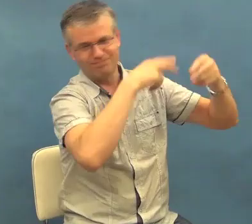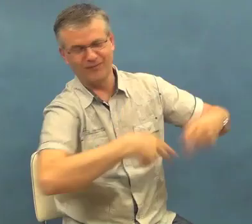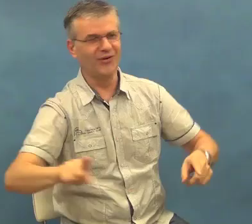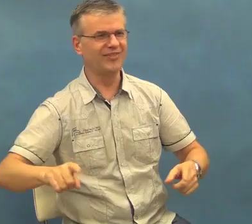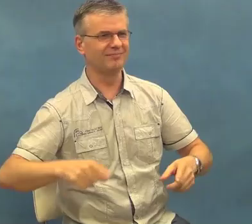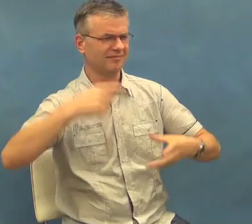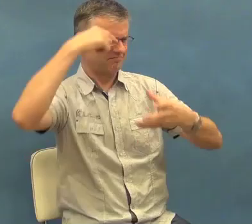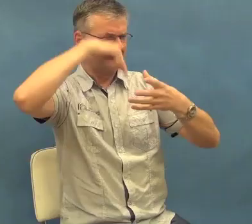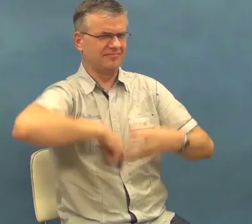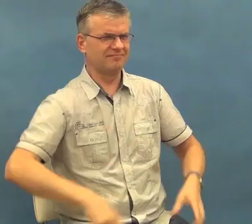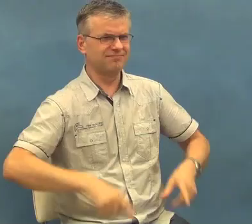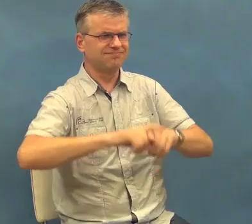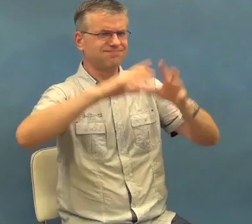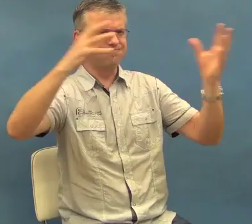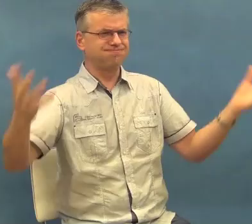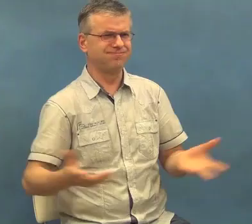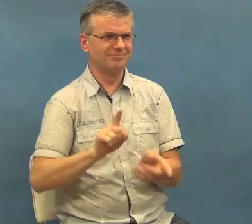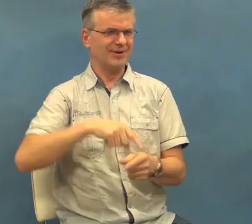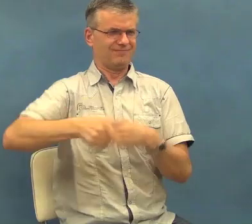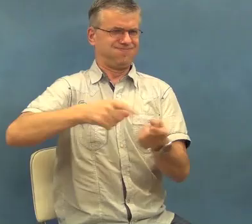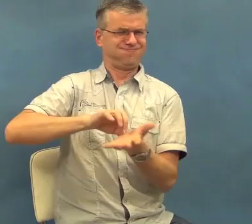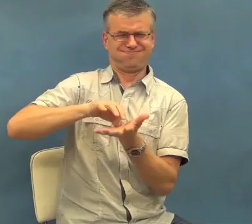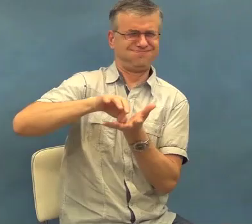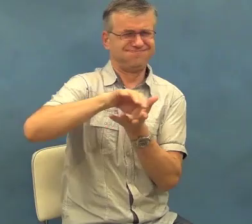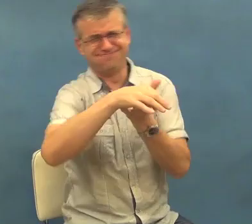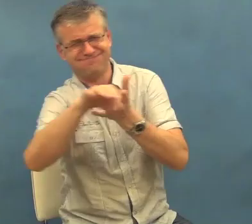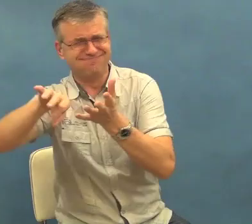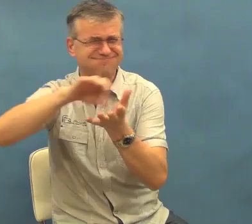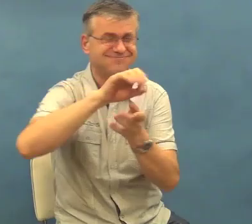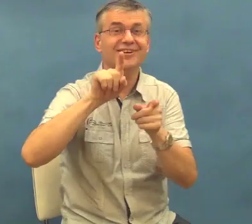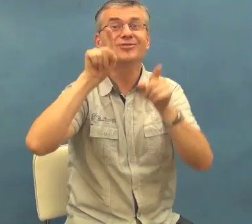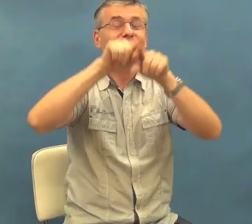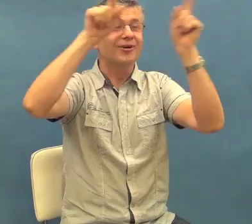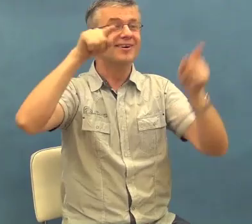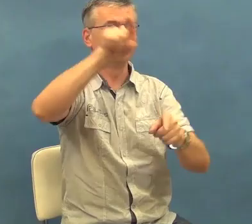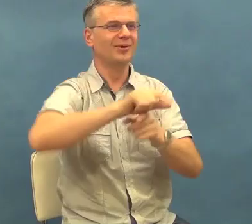Kot z kulą turlają się długo aż do klubu bowlingowego.